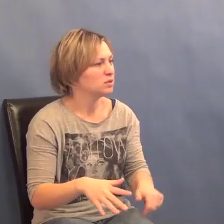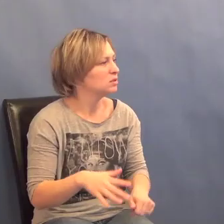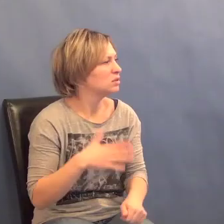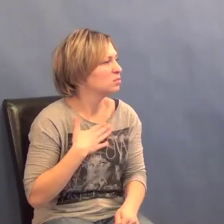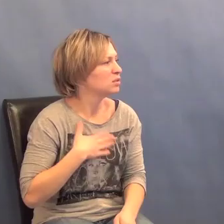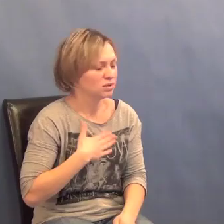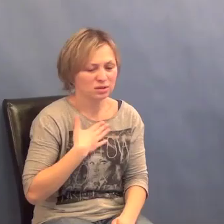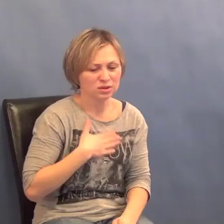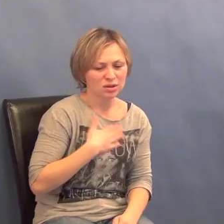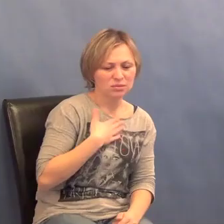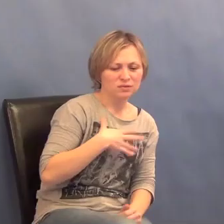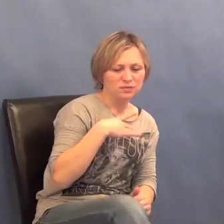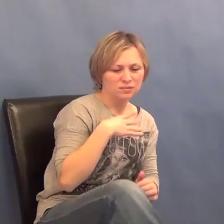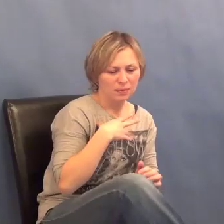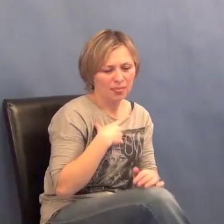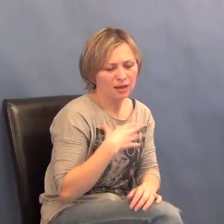Sobota jest wolna.